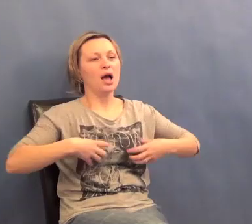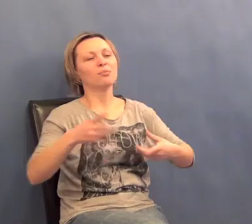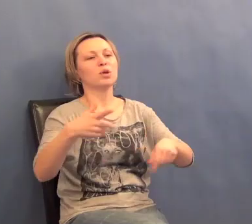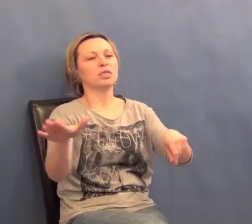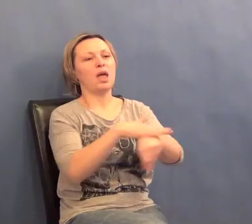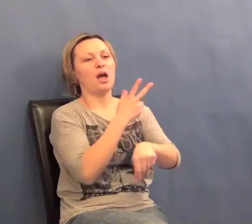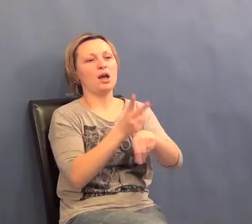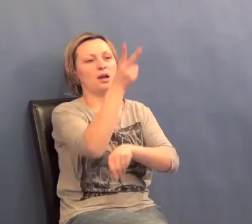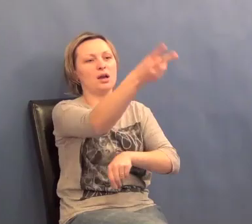I musi wejść nago.